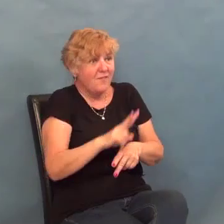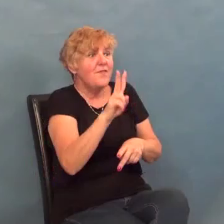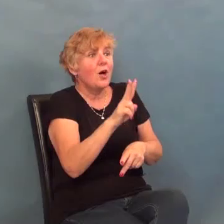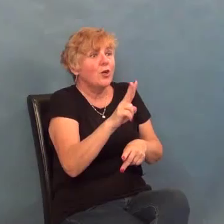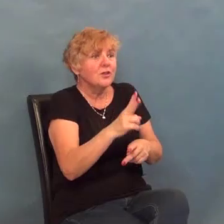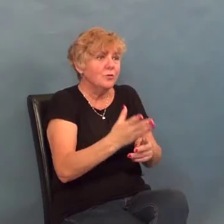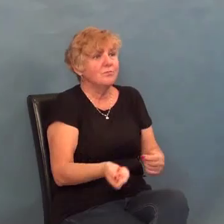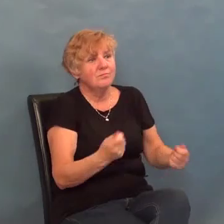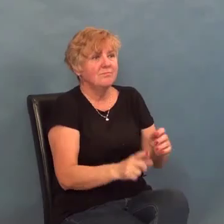Ubiorę się i pójdę.